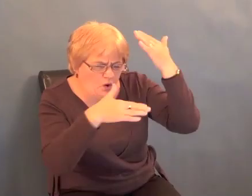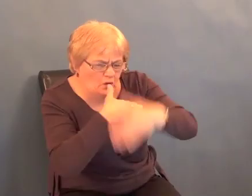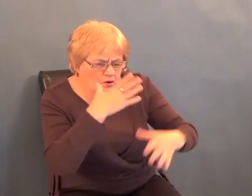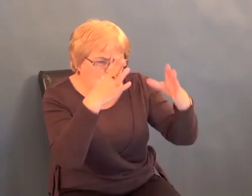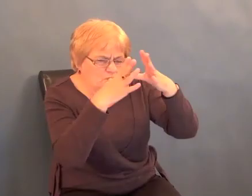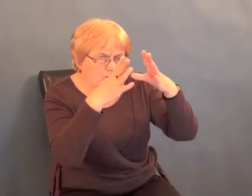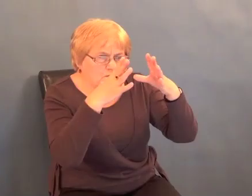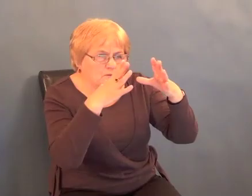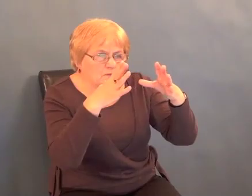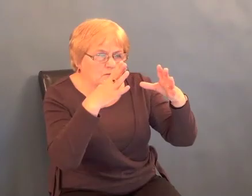Dziesiąta.